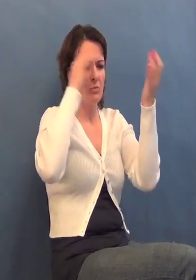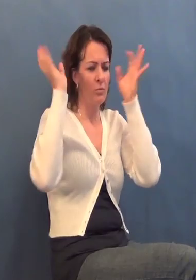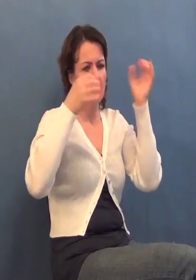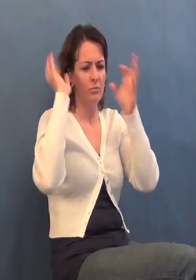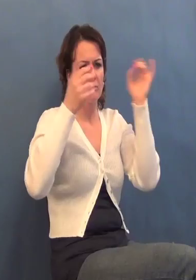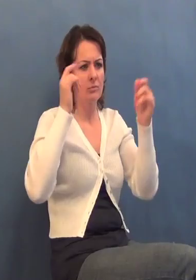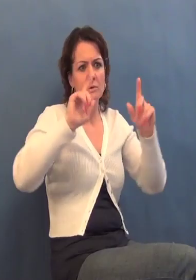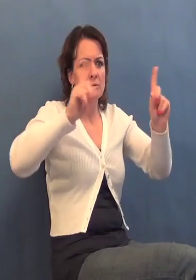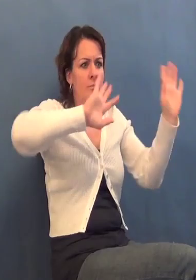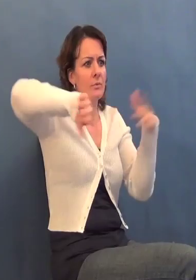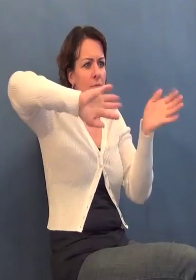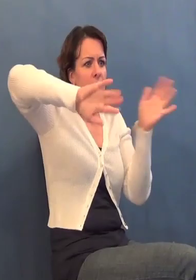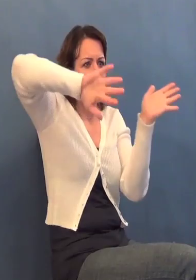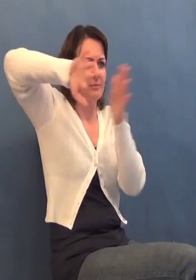Szybko ewakuują ludzi.